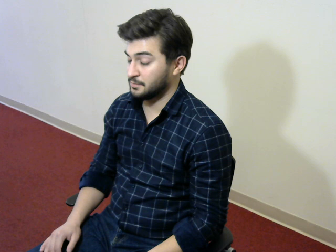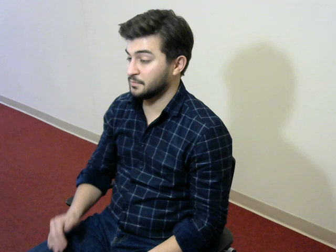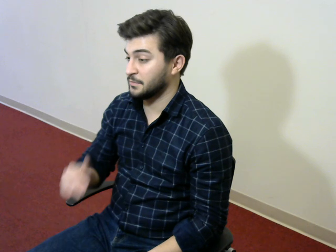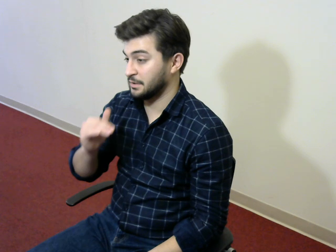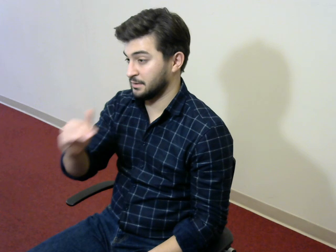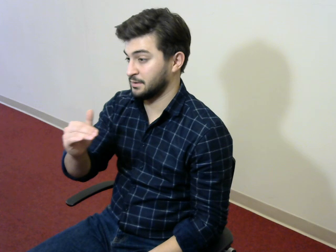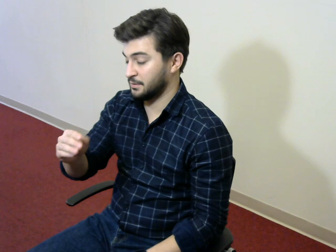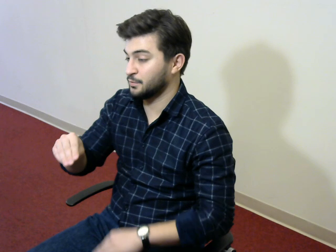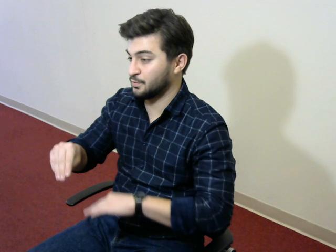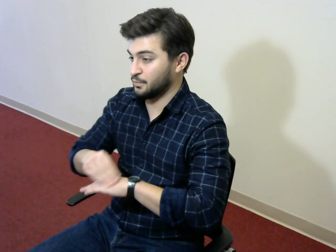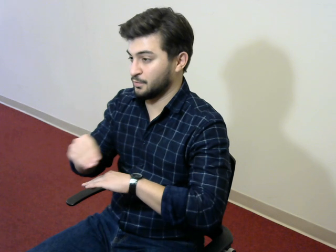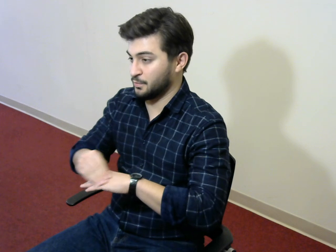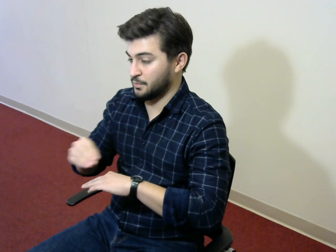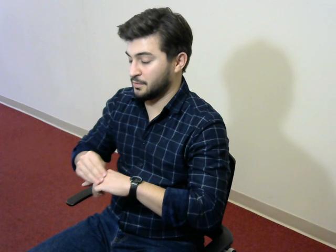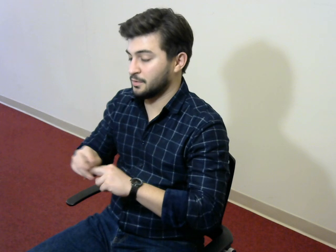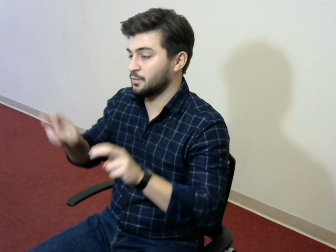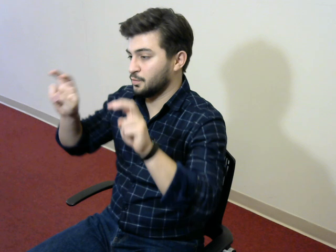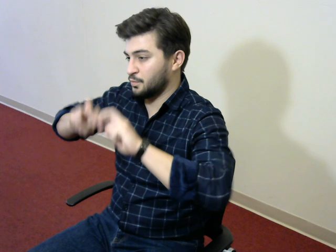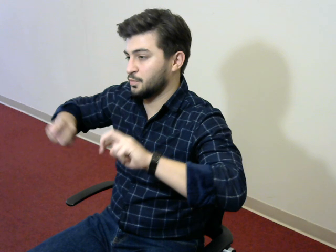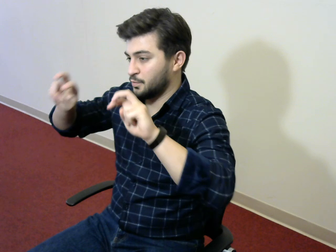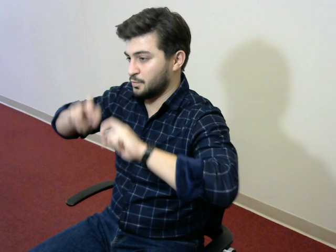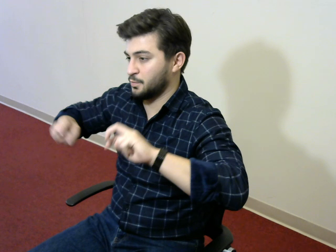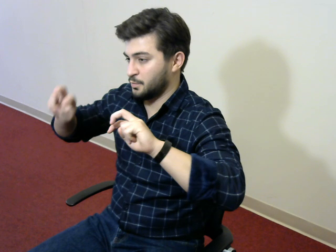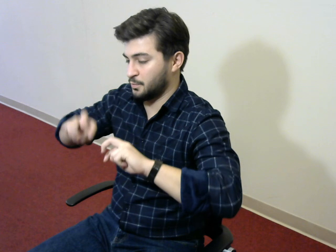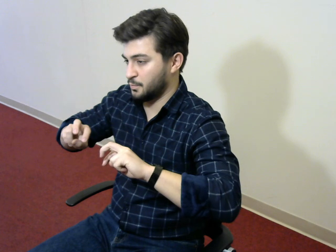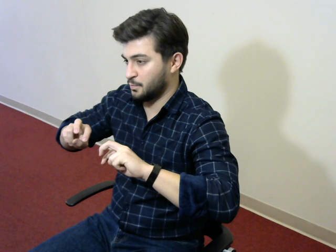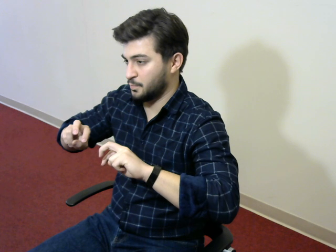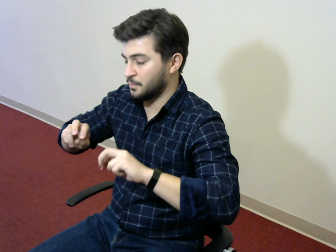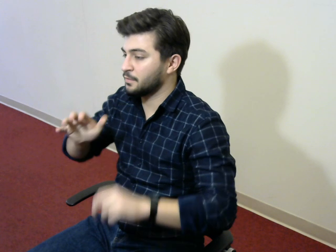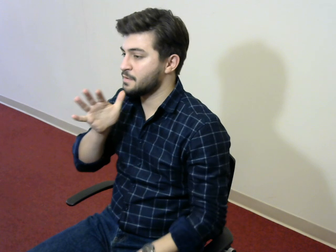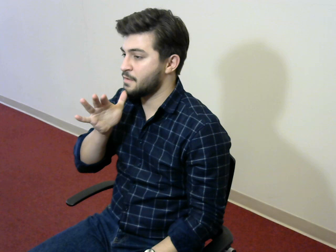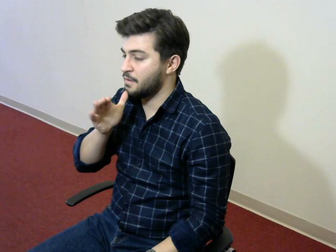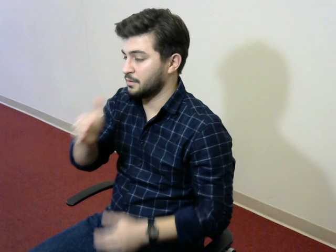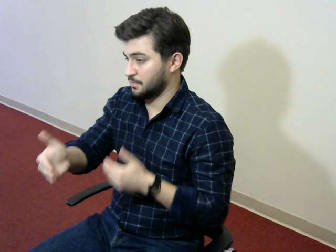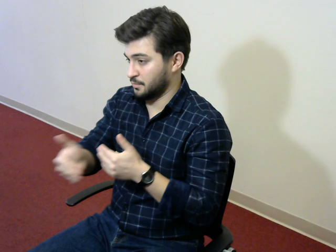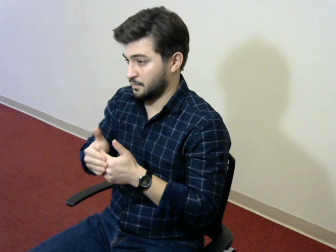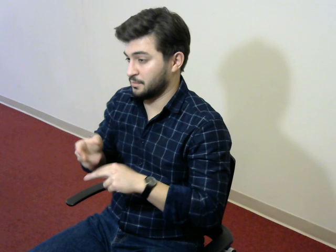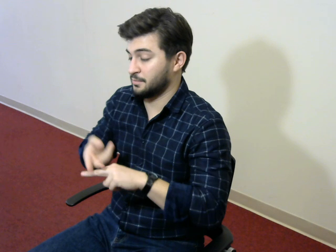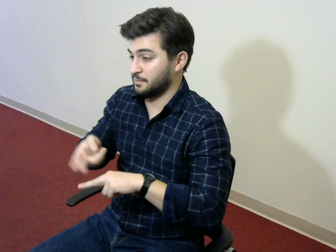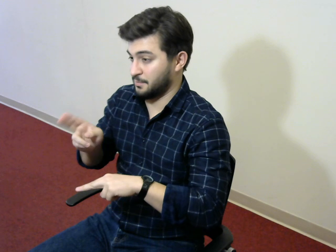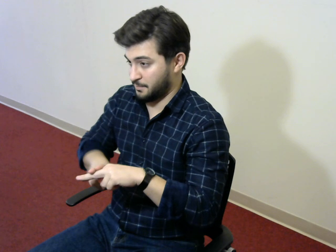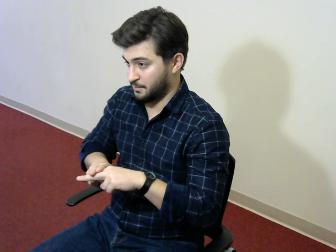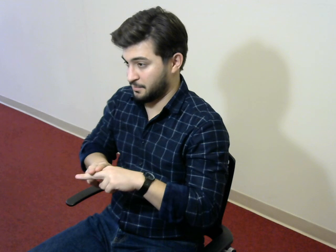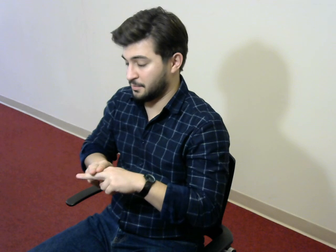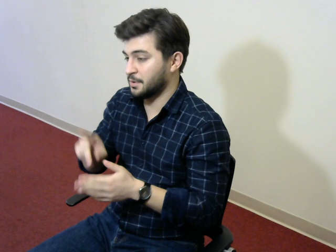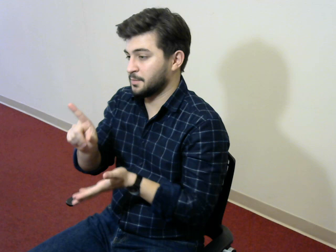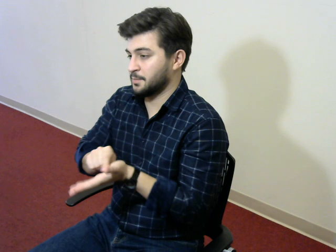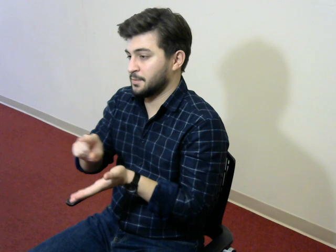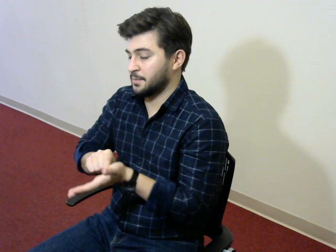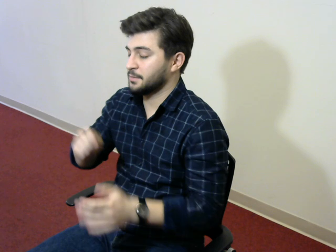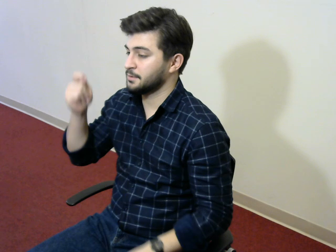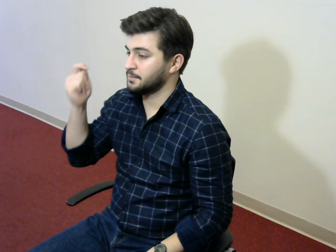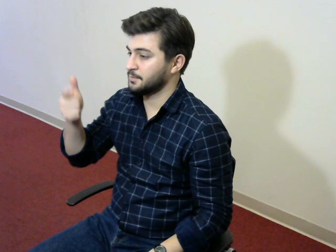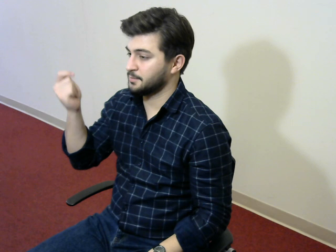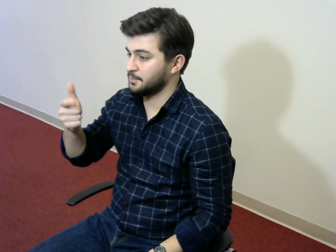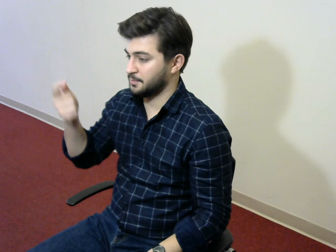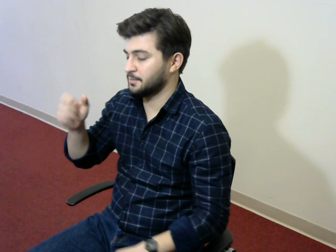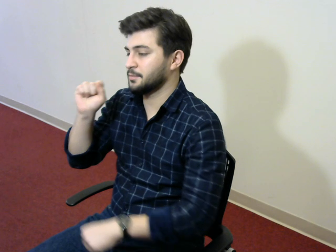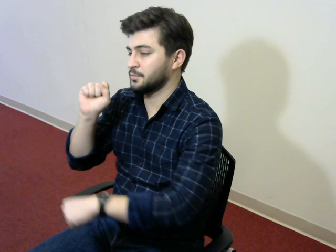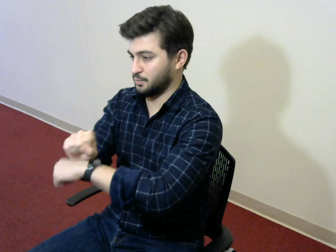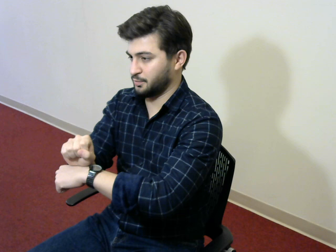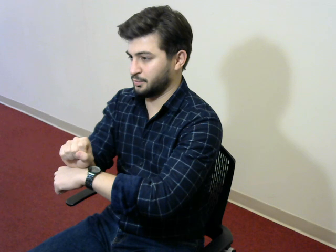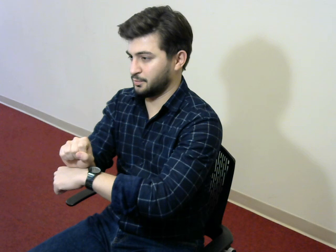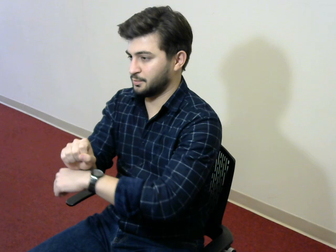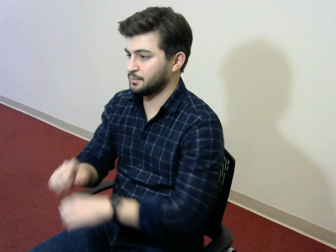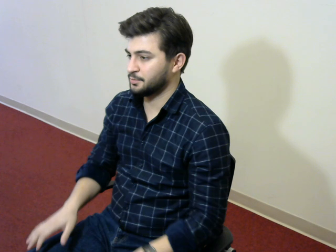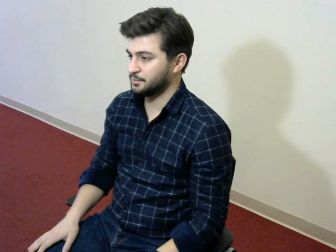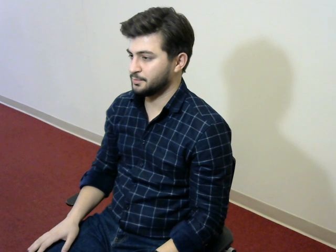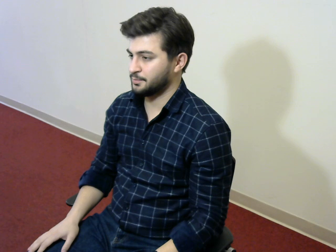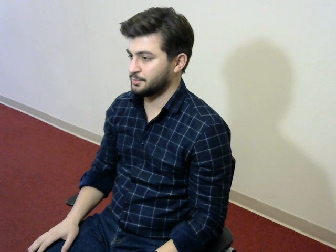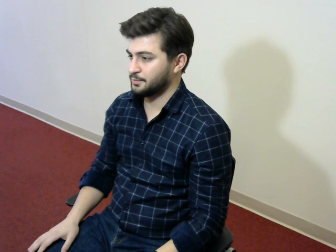Sizin həyat yoldaşınızın müayinə tarixi çatdığı üçün pensiya ödənişi dayanıb